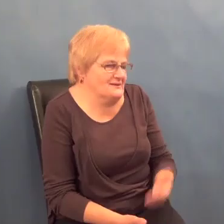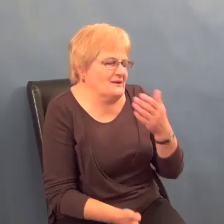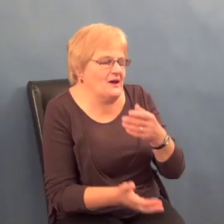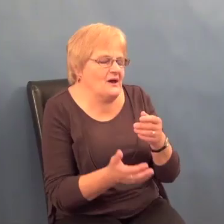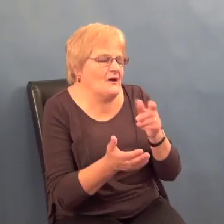Wiem.